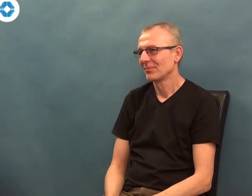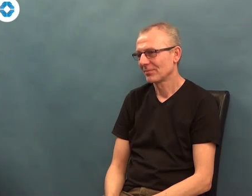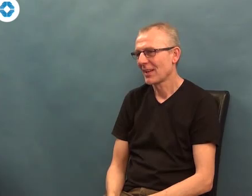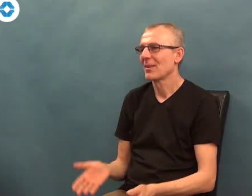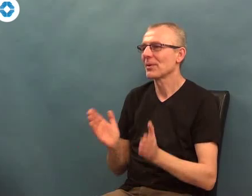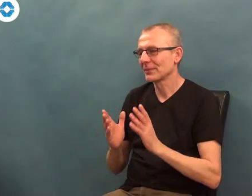Małe żabki się urodziły.